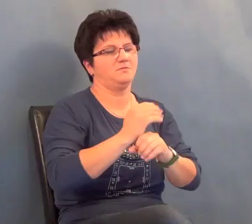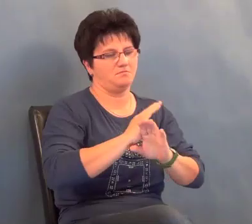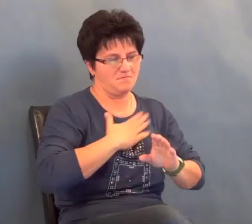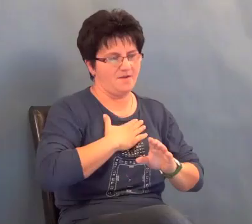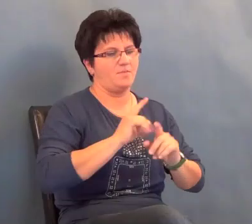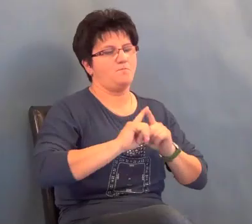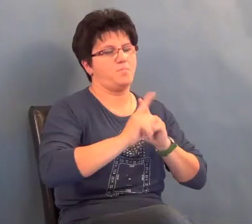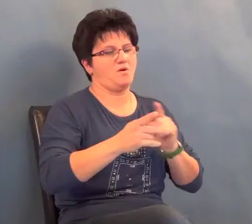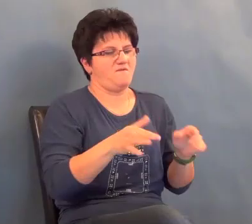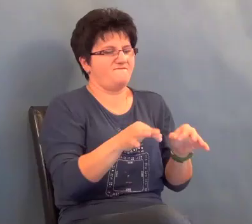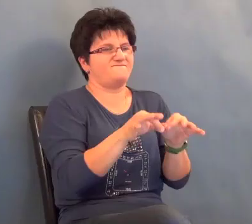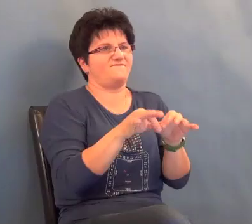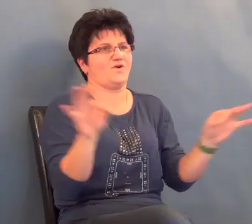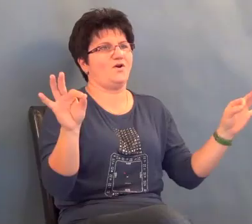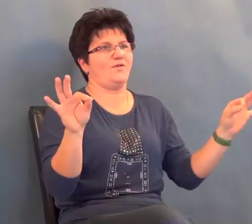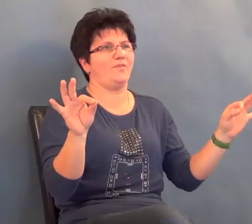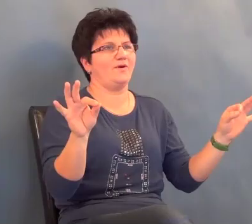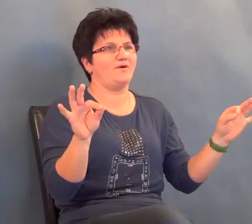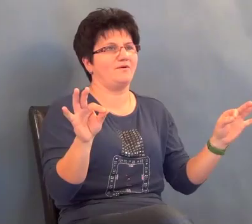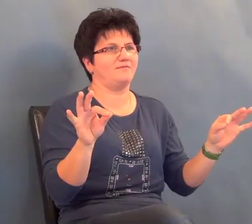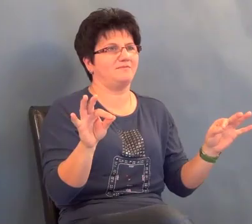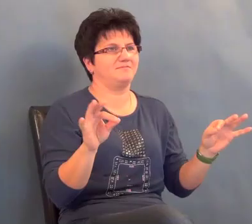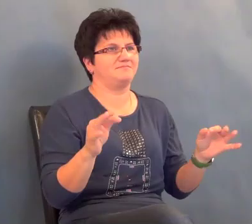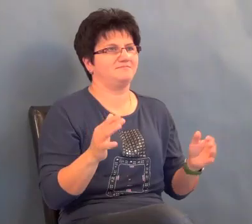A po tym mam wolne.